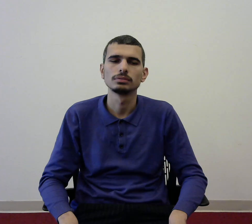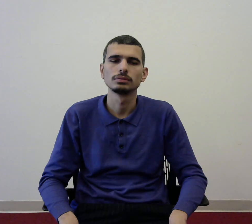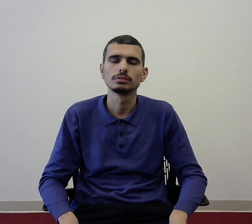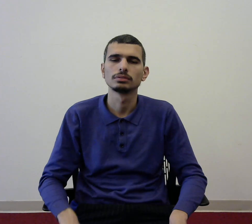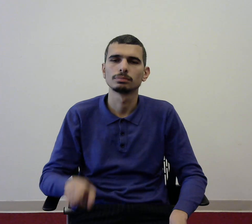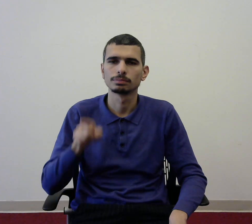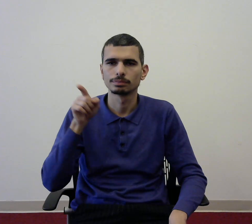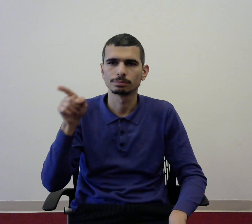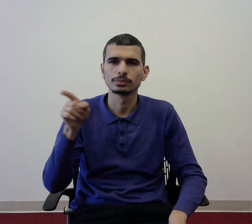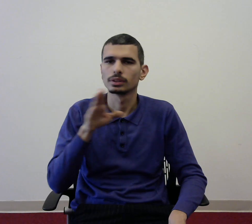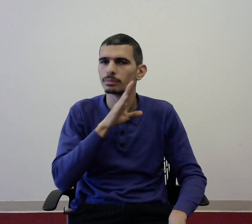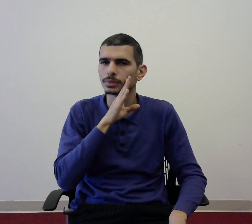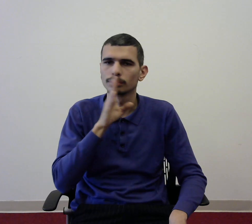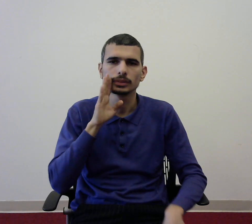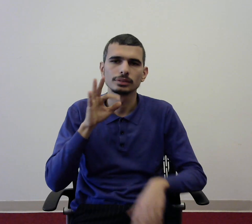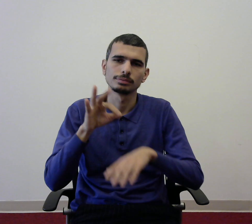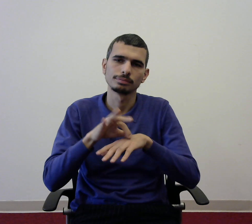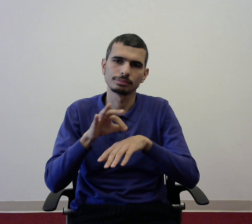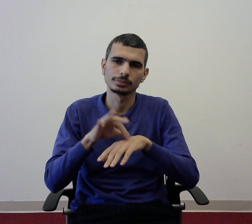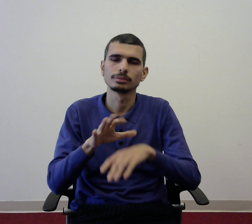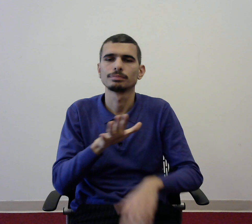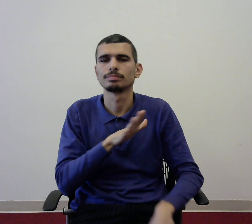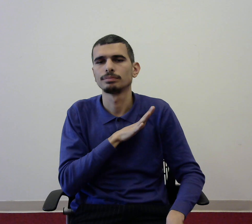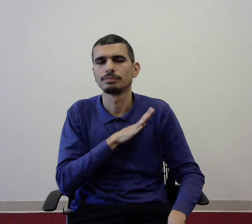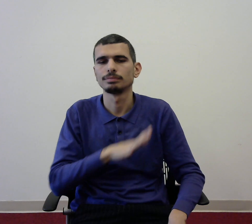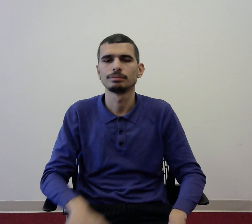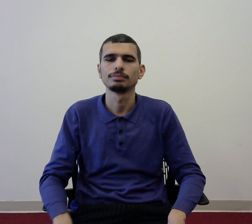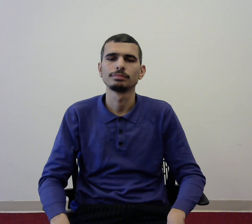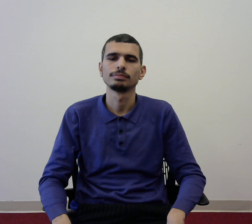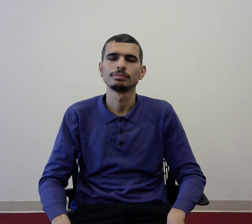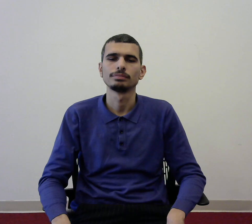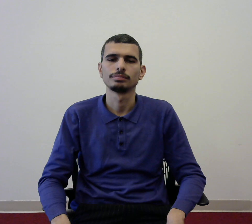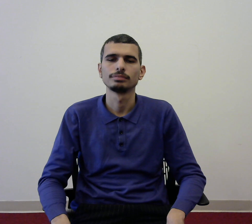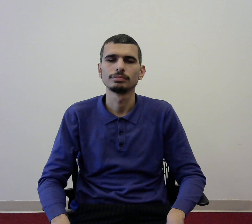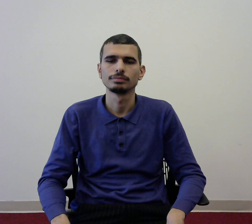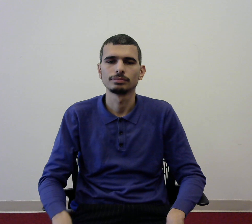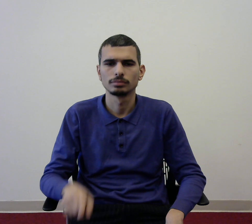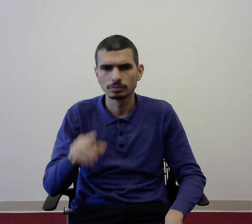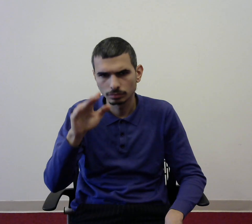Onun anası xəstələnmişdi